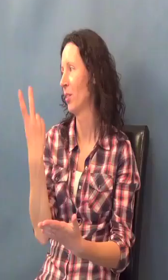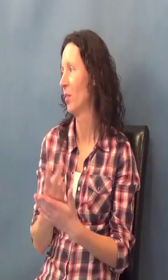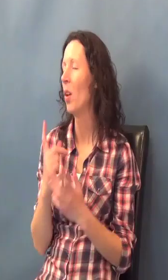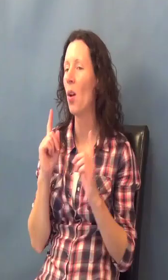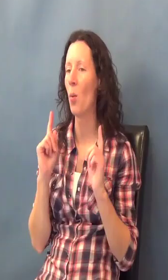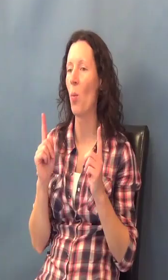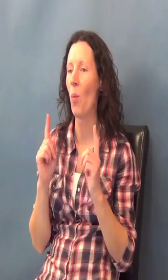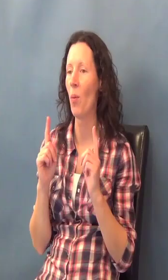Upadek.